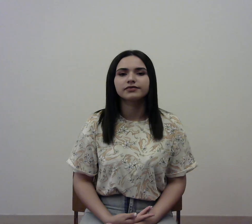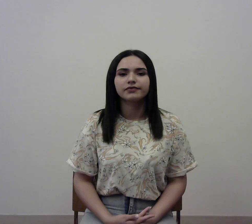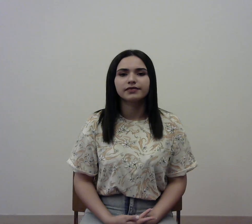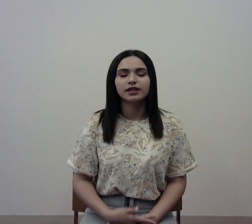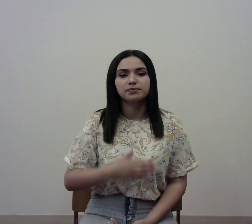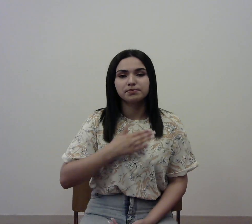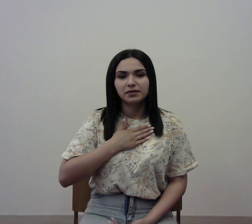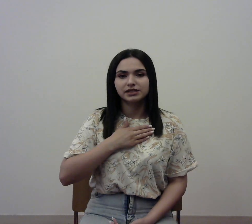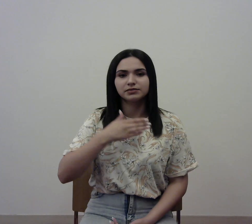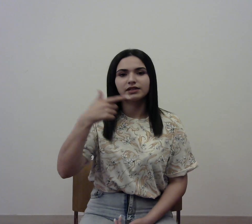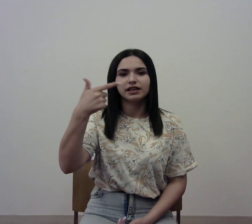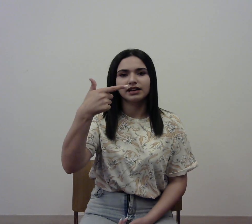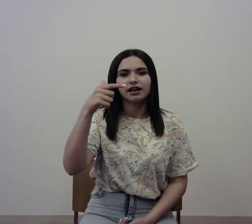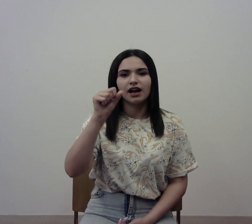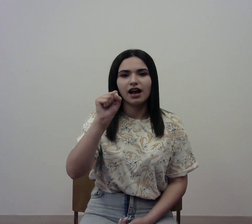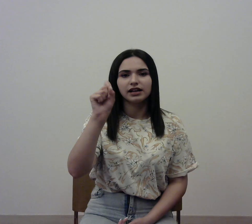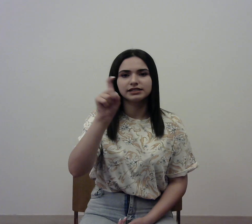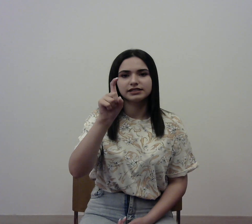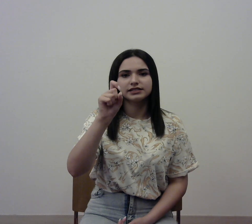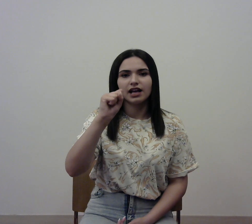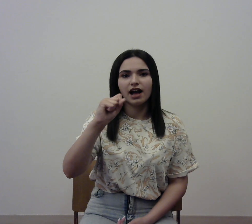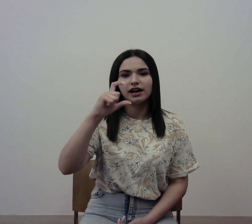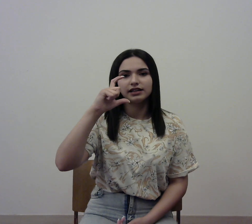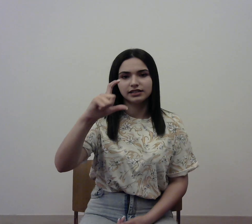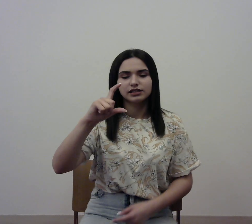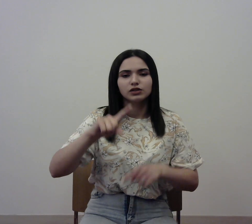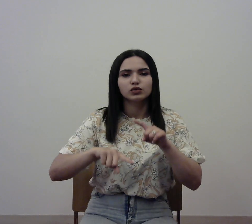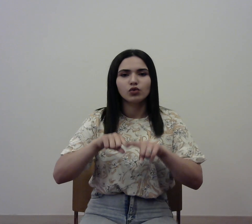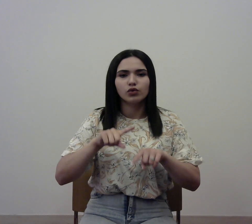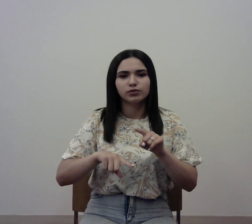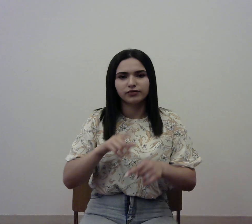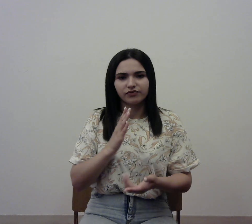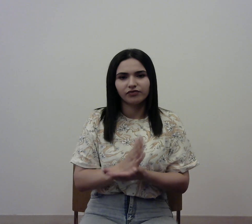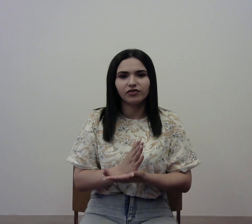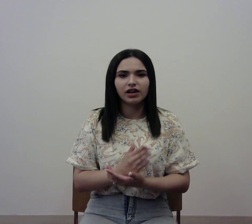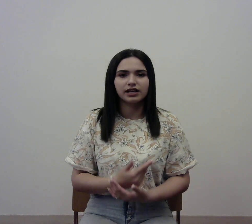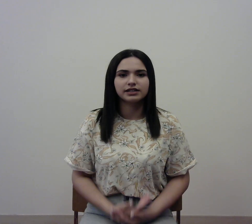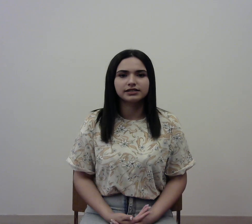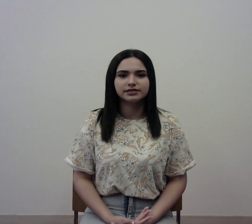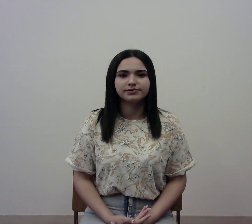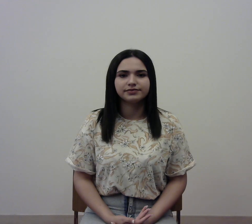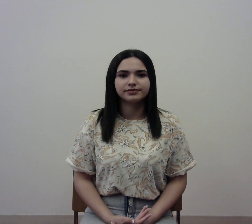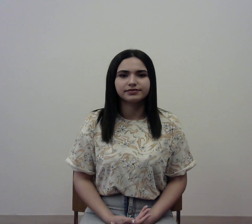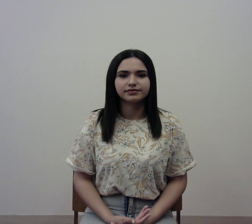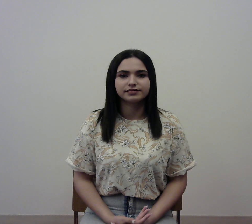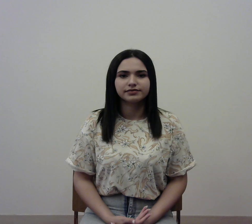Mənim Qazaxda qohumlarım var